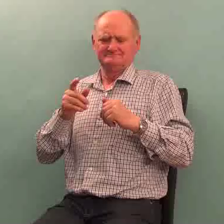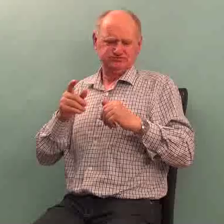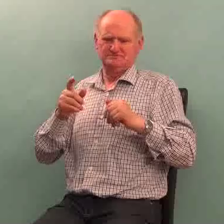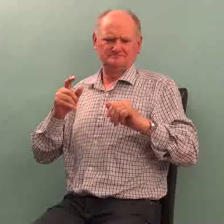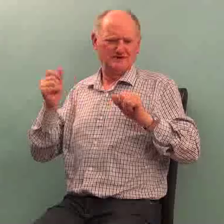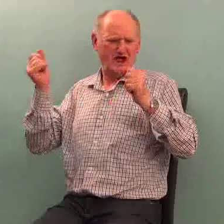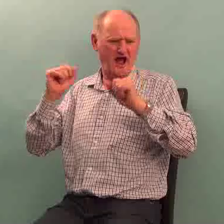Alarm.